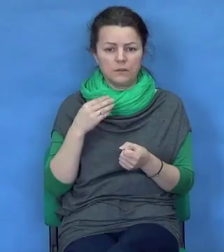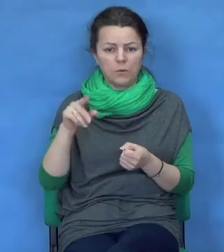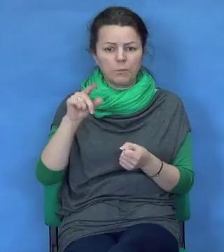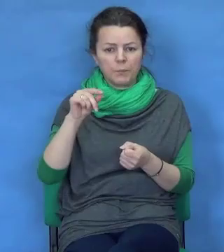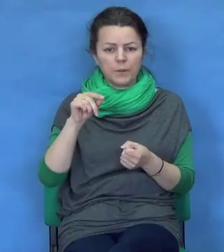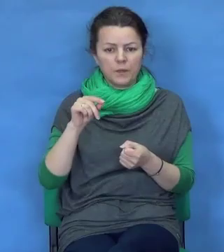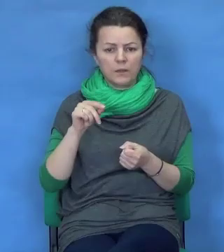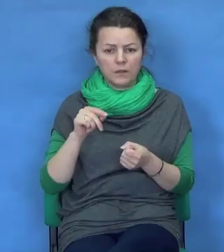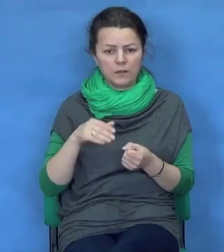Na parkingu...